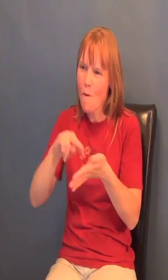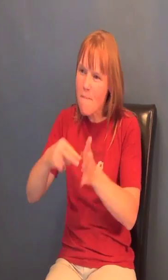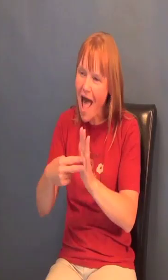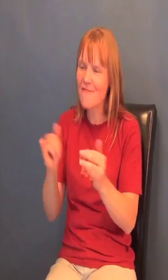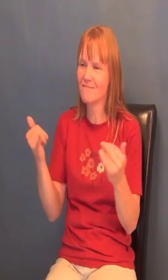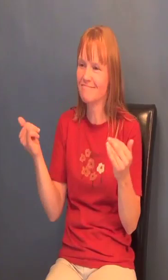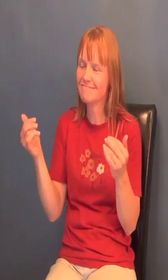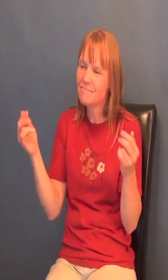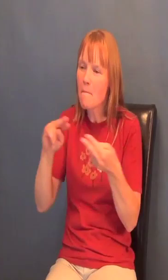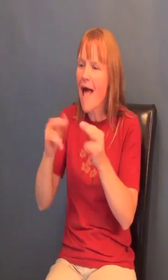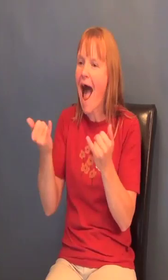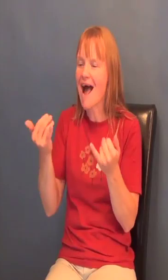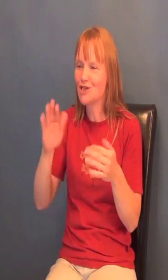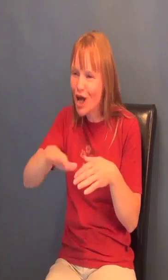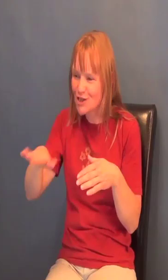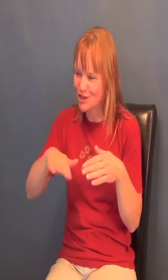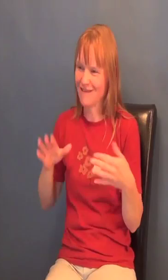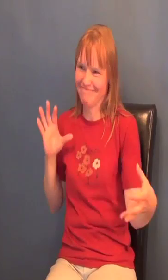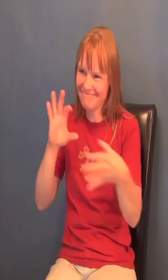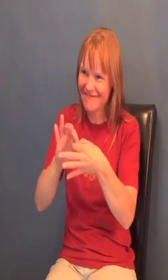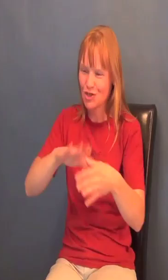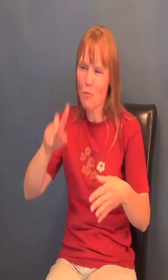Zaplanować tak, żeby twoje i moje dzieci były razem.